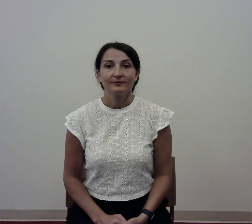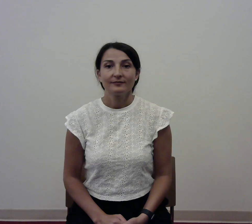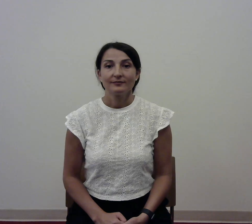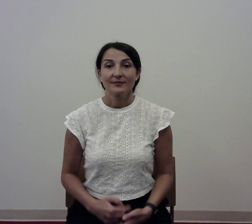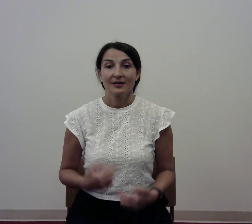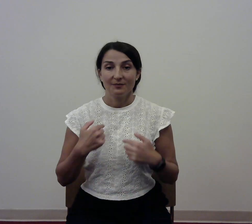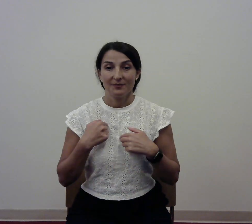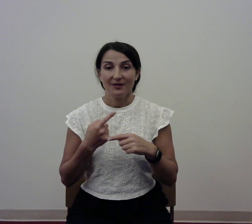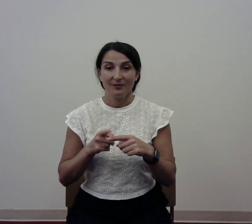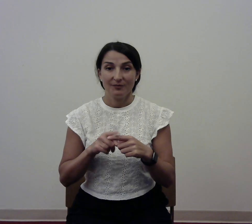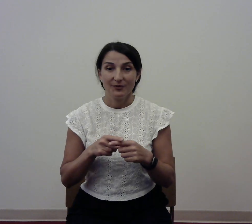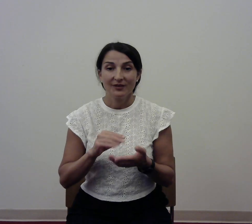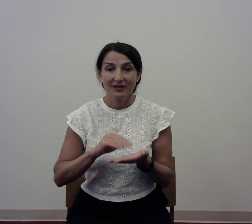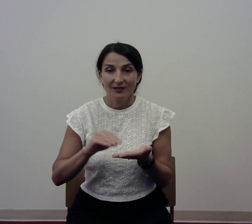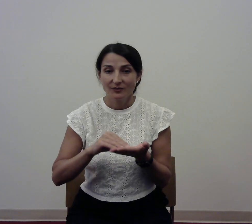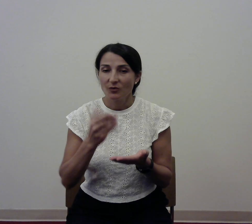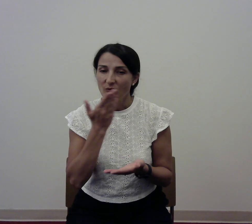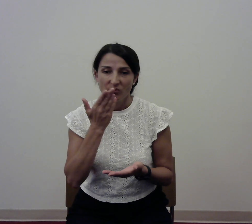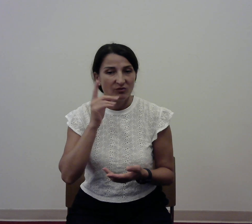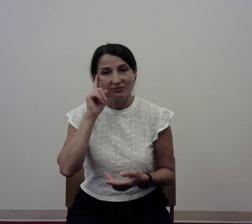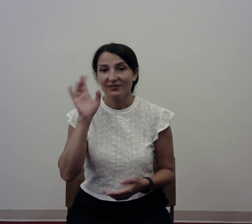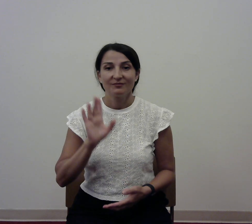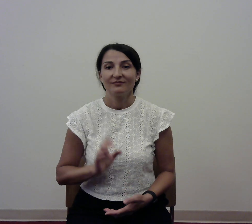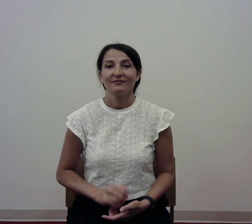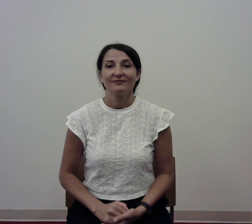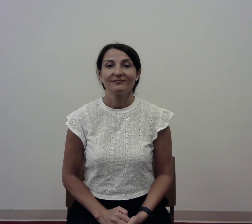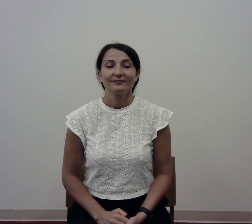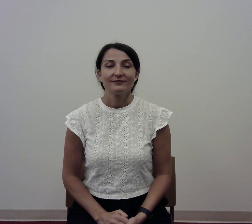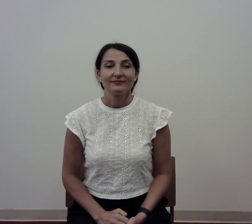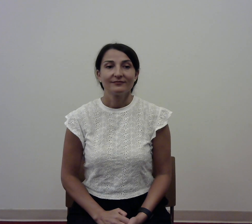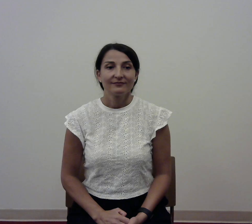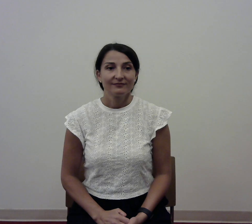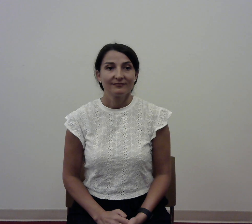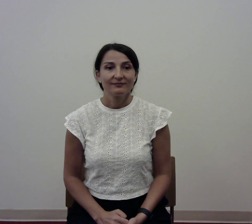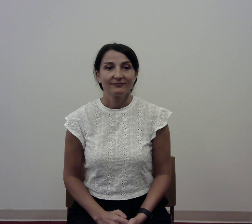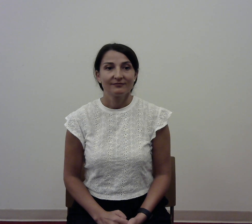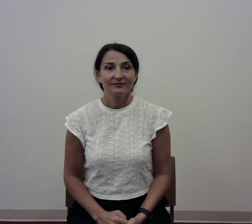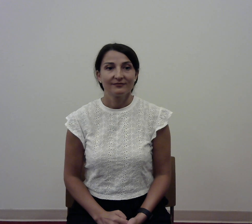Mən bu yazını oxuya bilmirəm